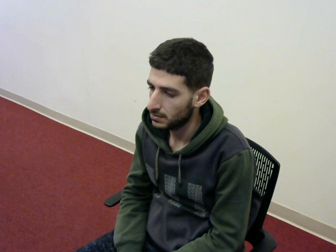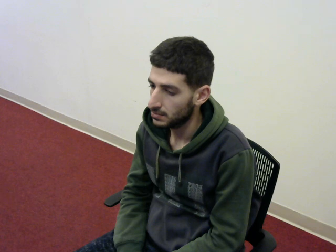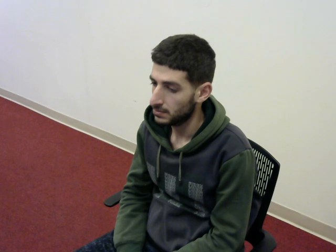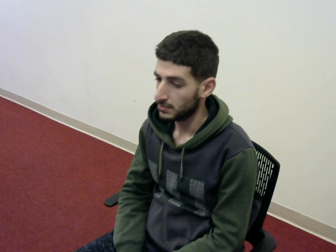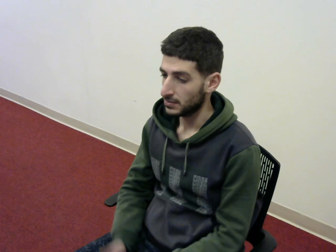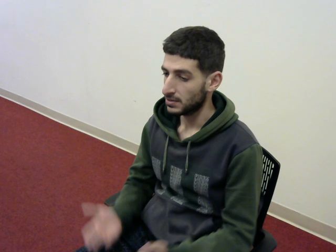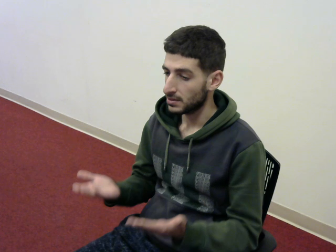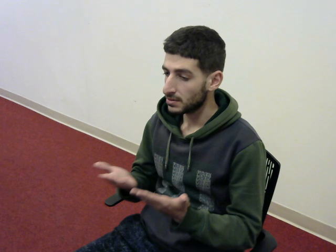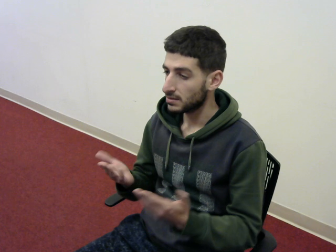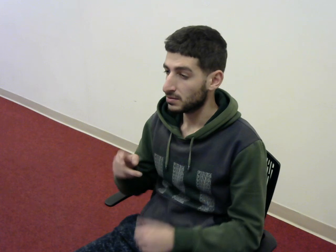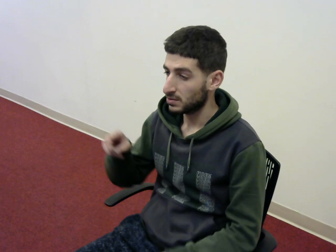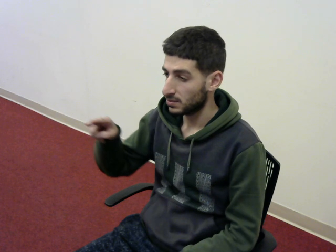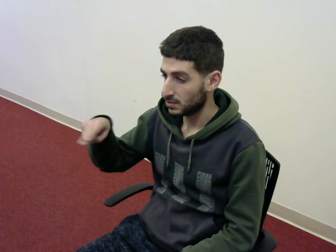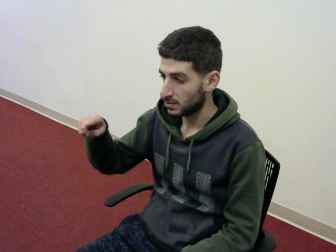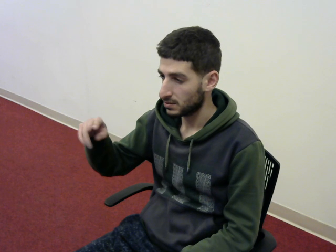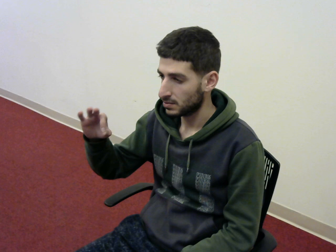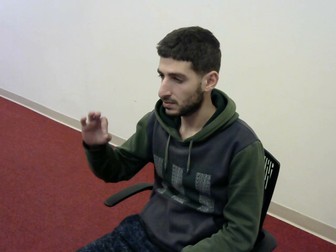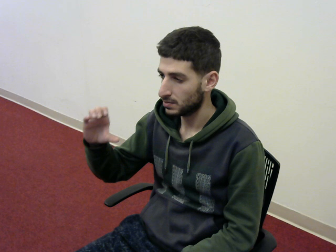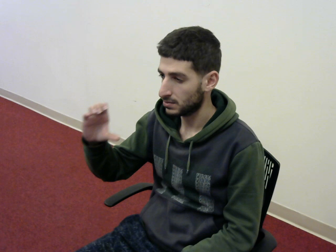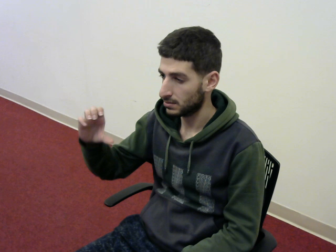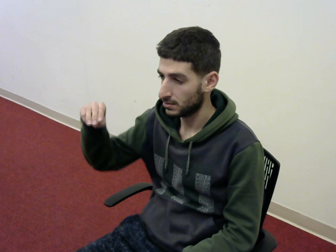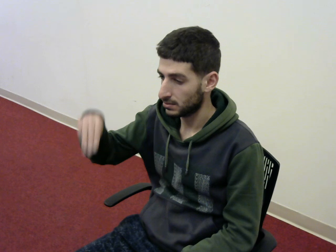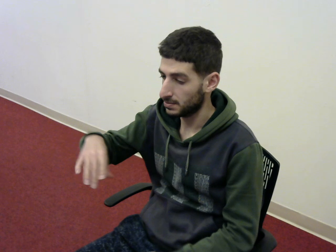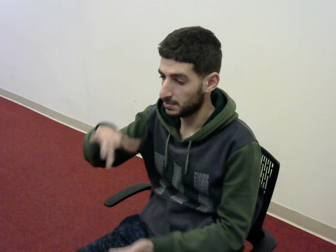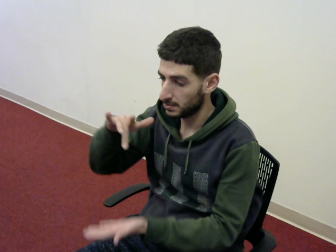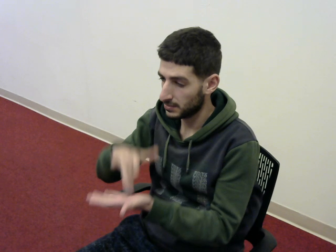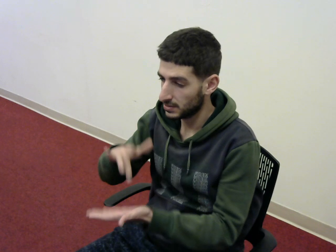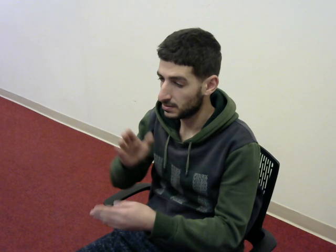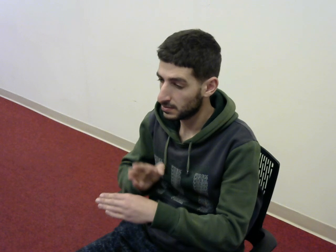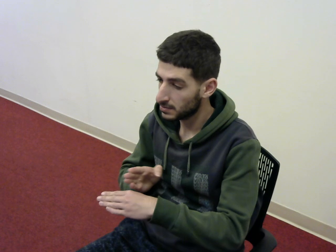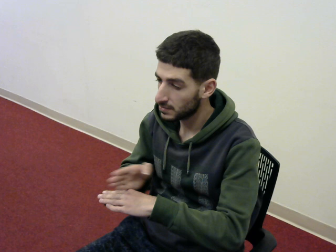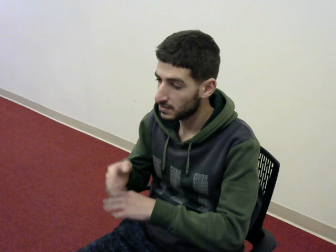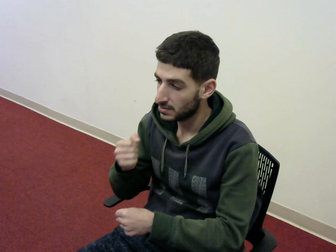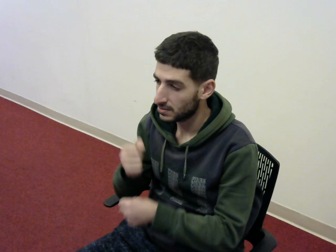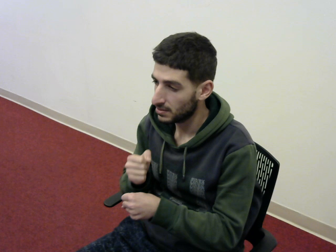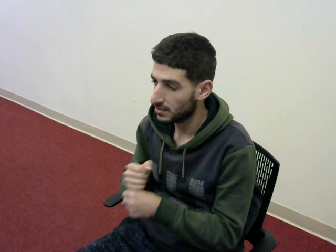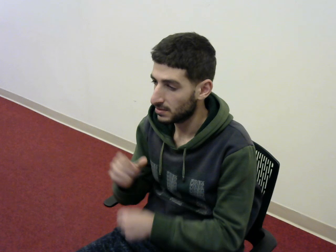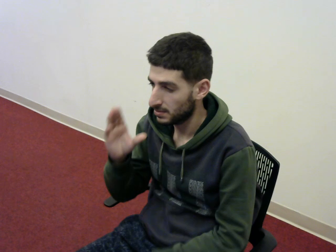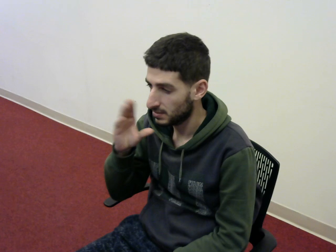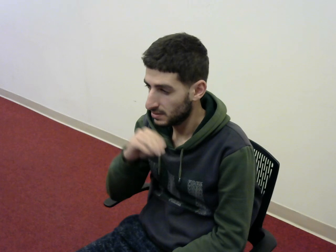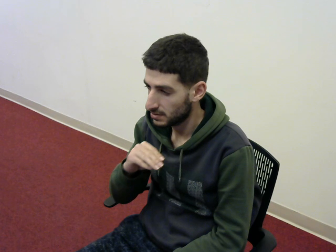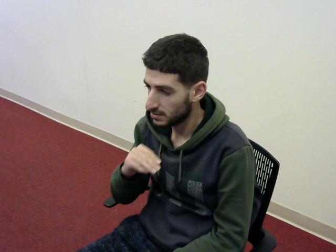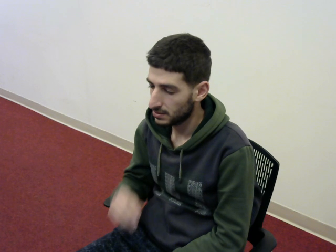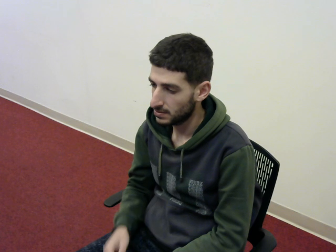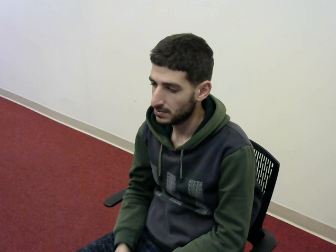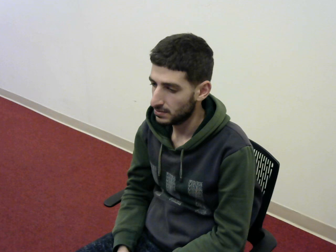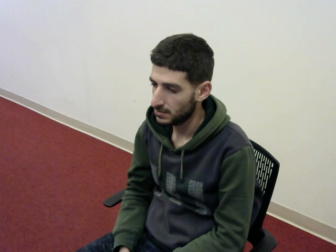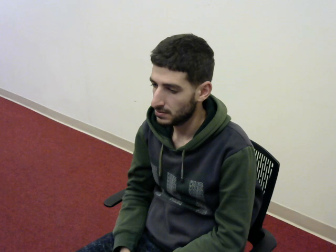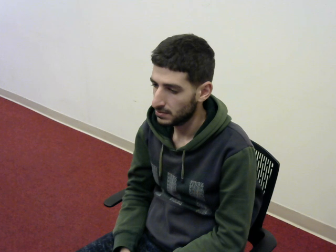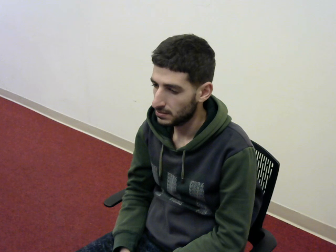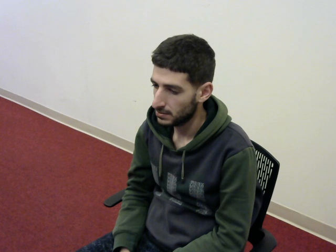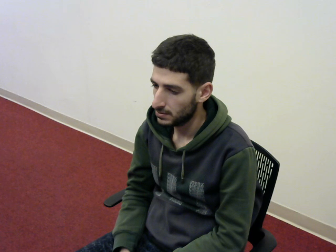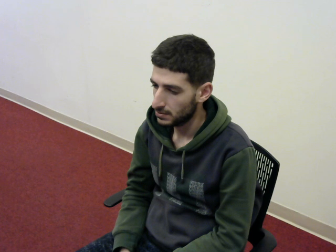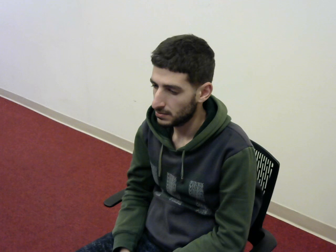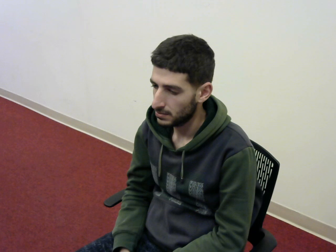Hansı DOST Mərkəzlərinə müraciət edə bilərəm?